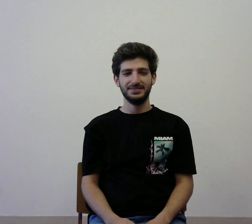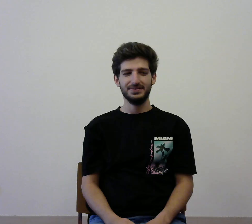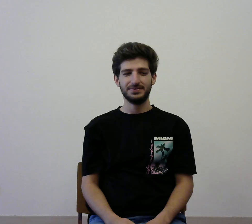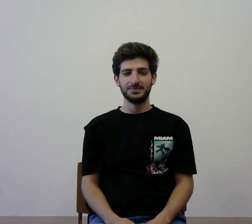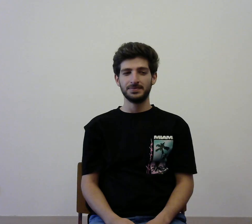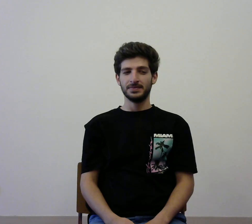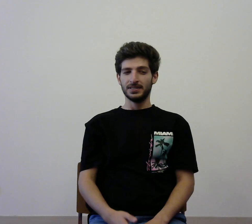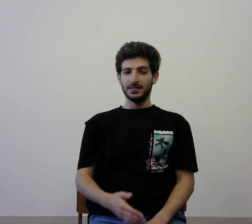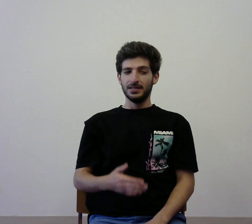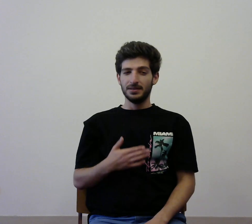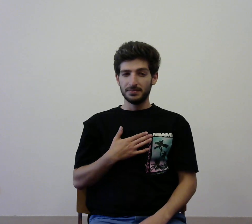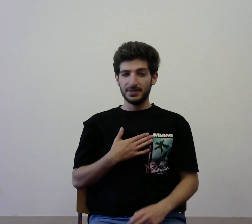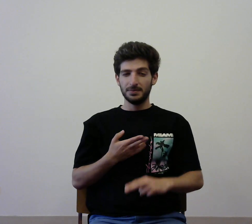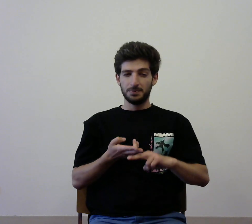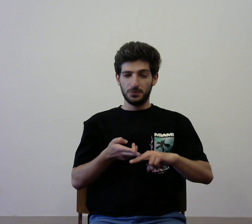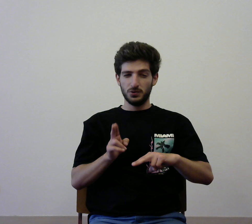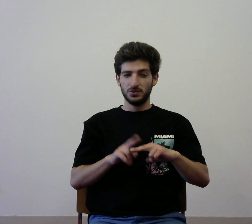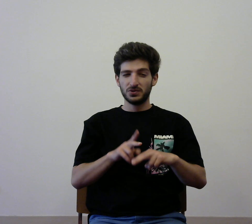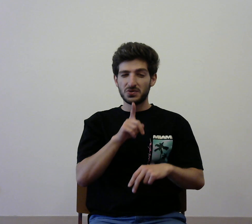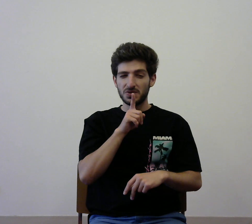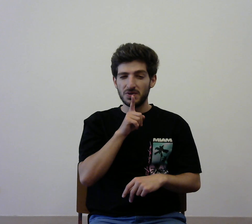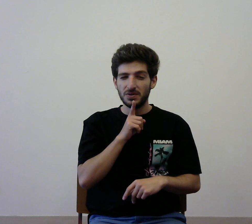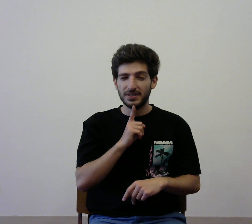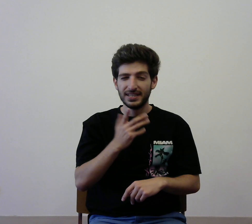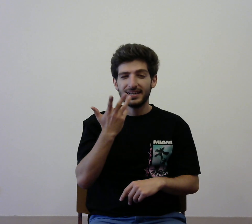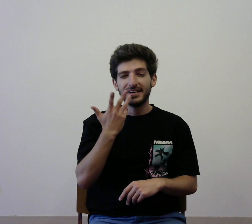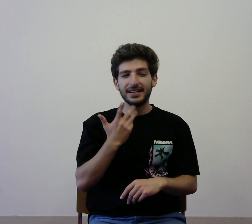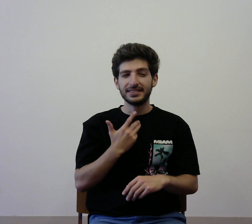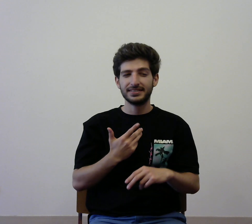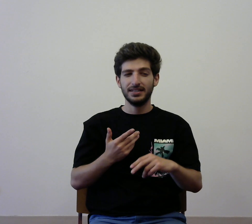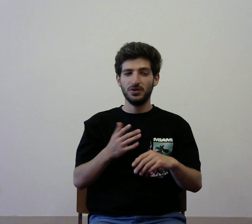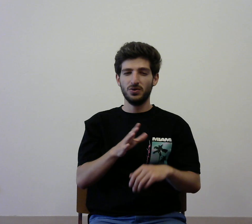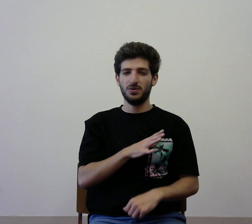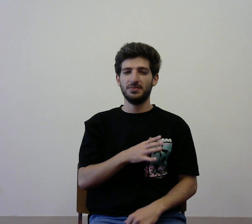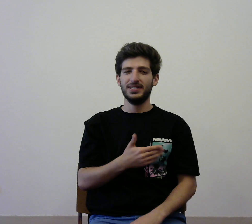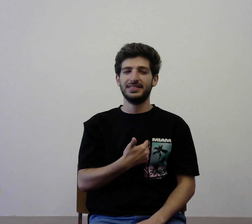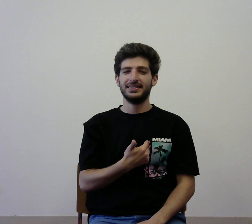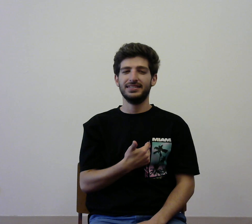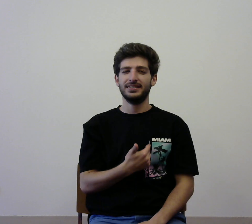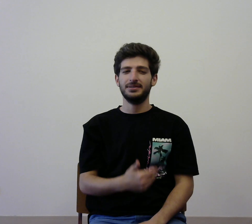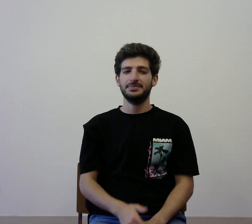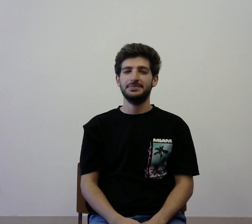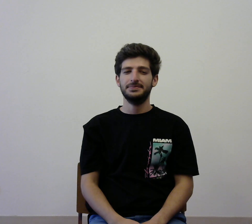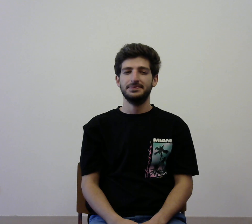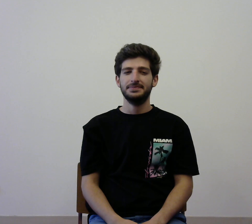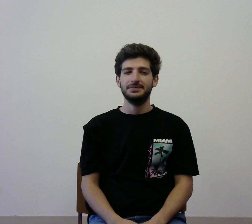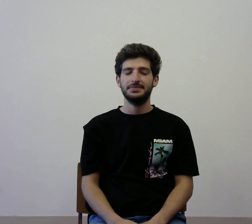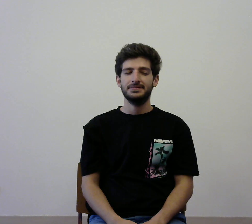Mən bunun göy rəngdə olanını istəyirəm